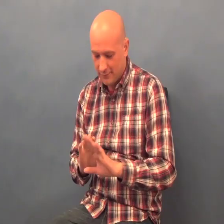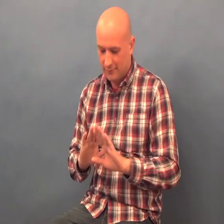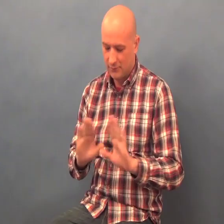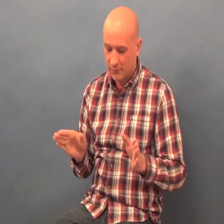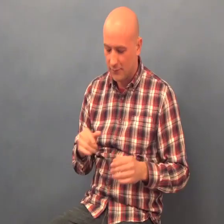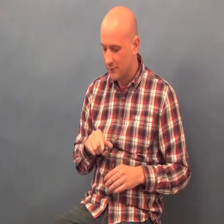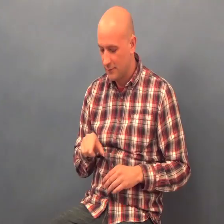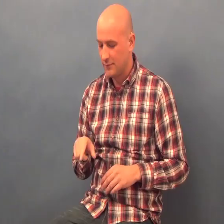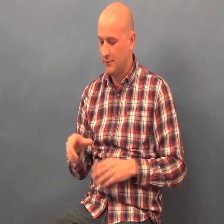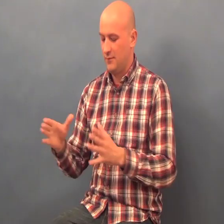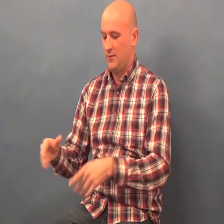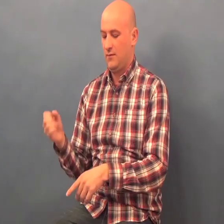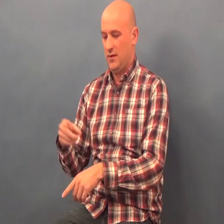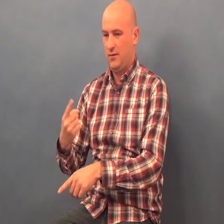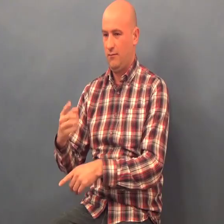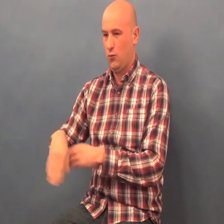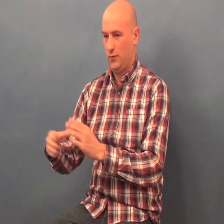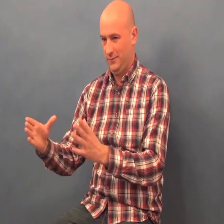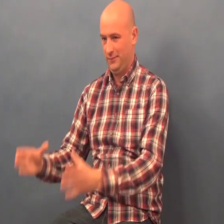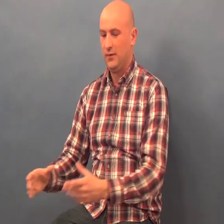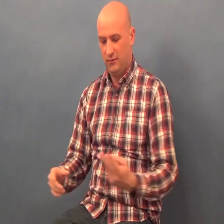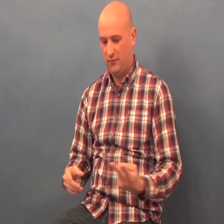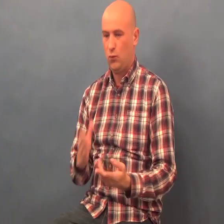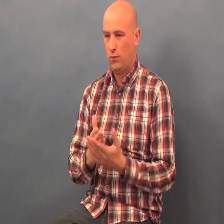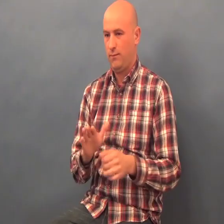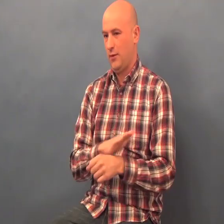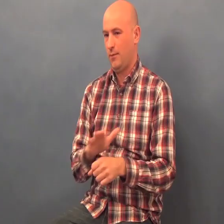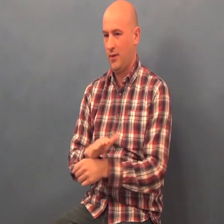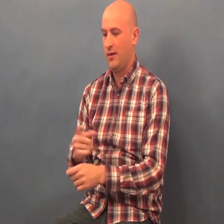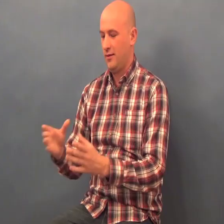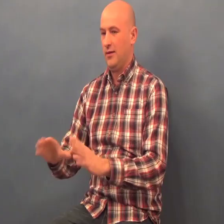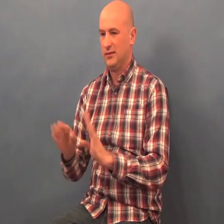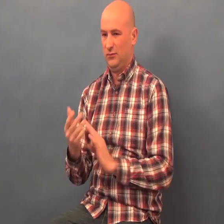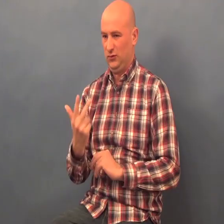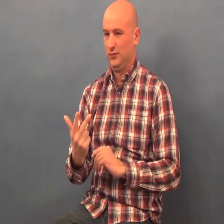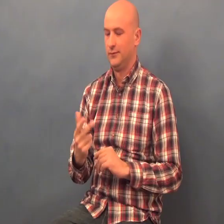Tam jest też trzeci, pusty kosz, dwa są już pełne, razem są trzy kosze.